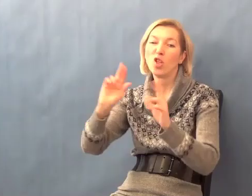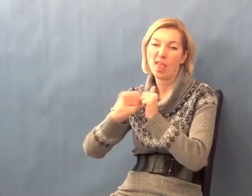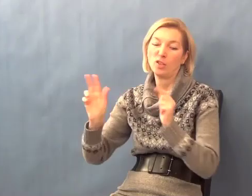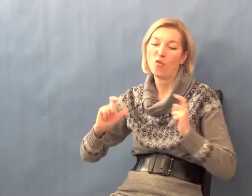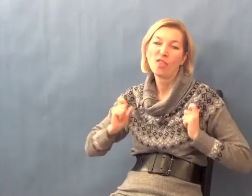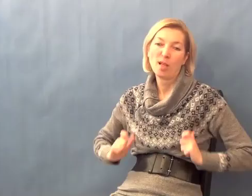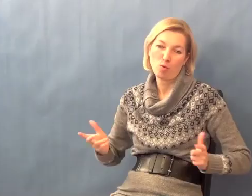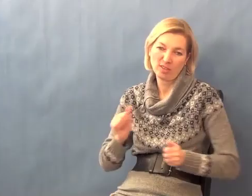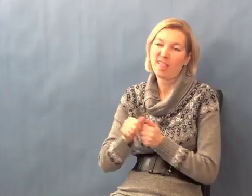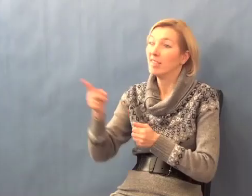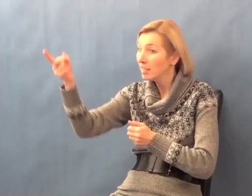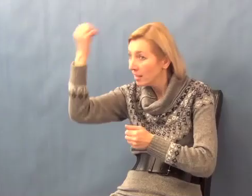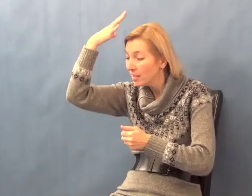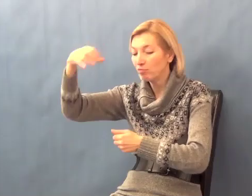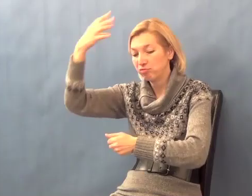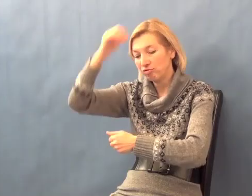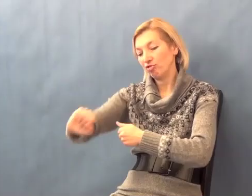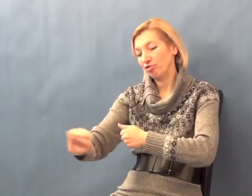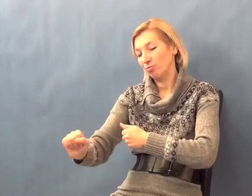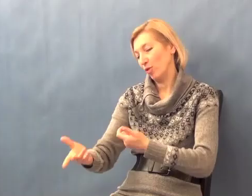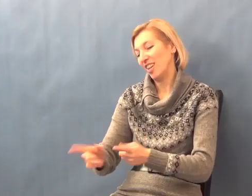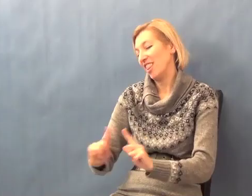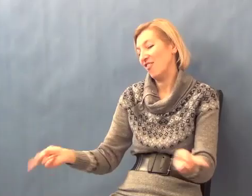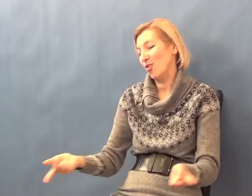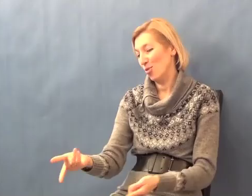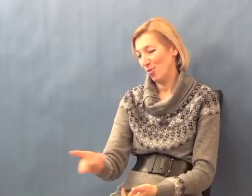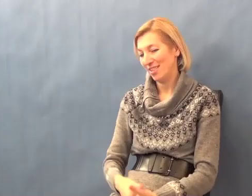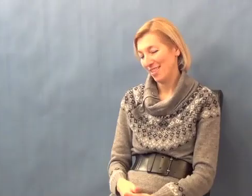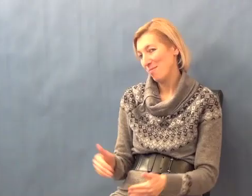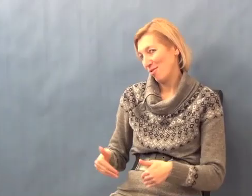Może to jest dla ludzi ze wsi, że nie wolno myć zwierząt.